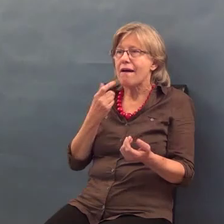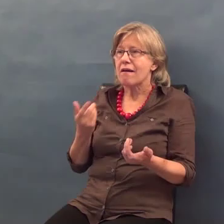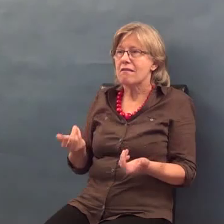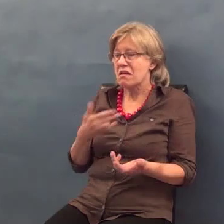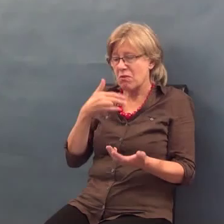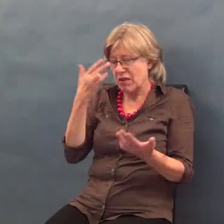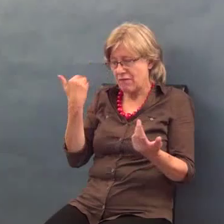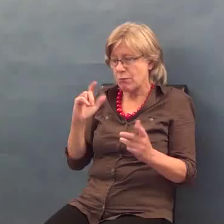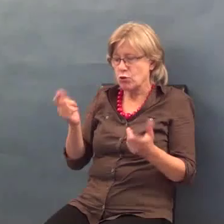Ja nie wiem co.